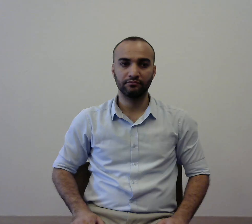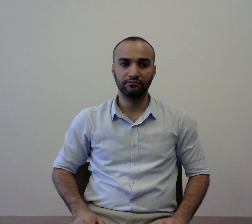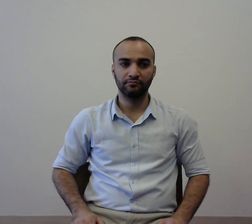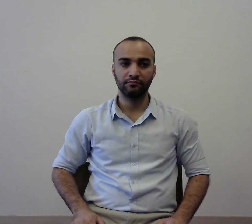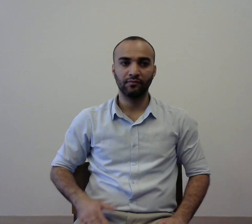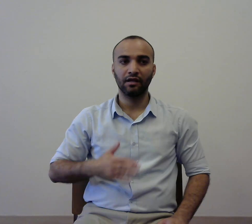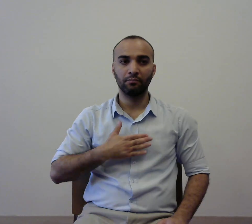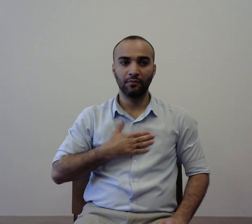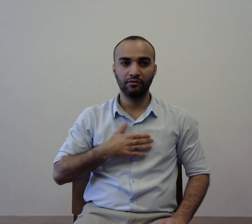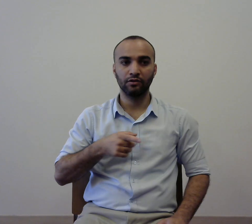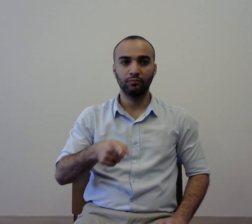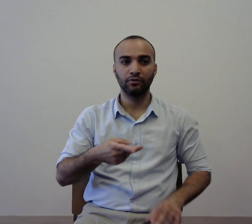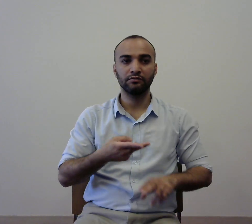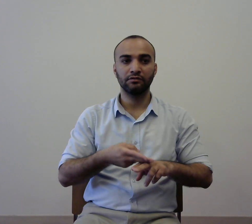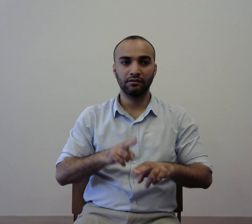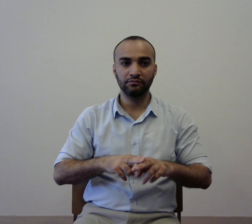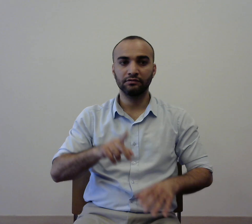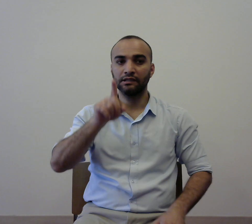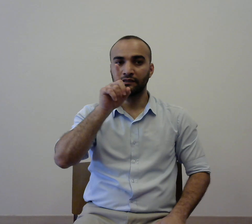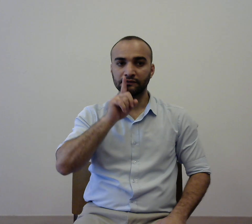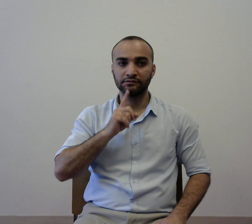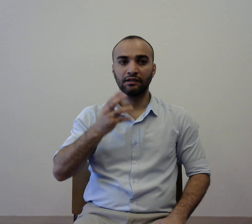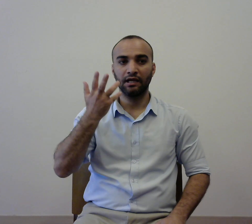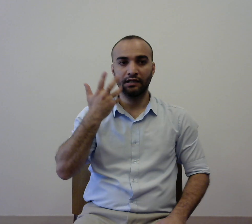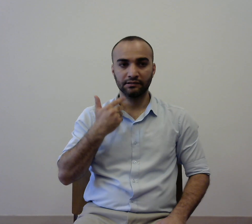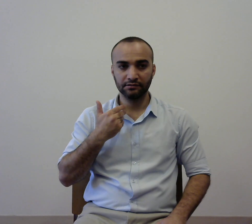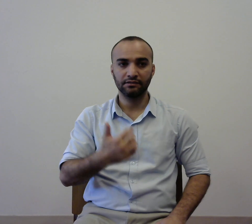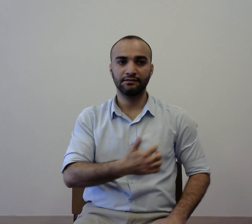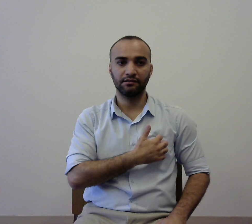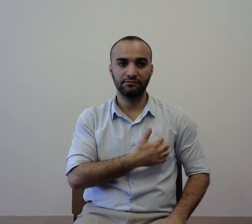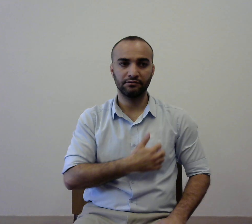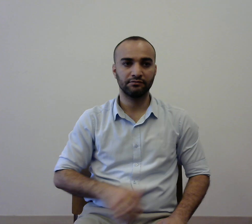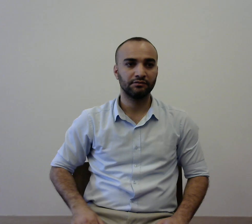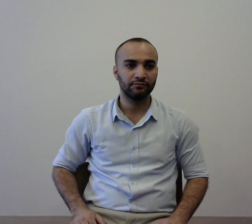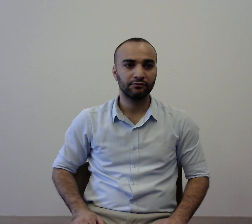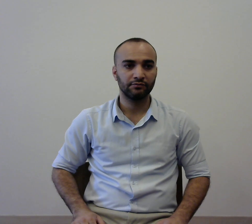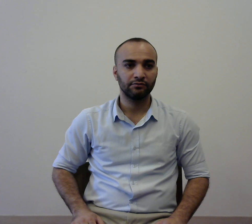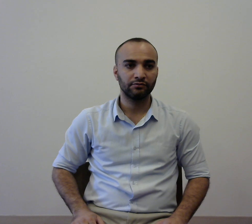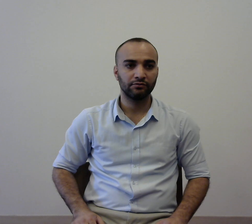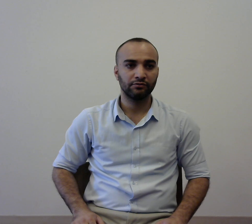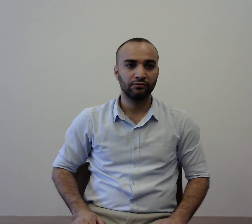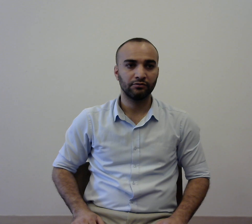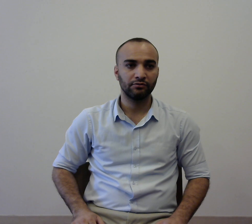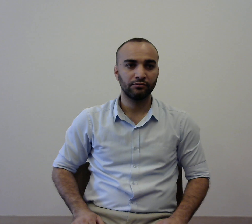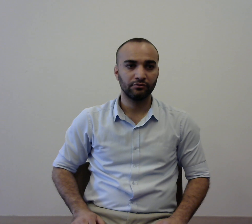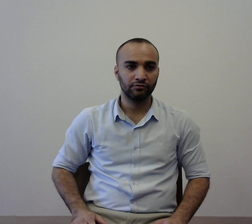Mən bunun göy rəngdə olanını istəyirəm